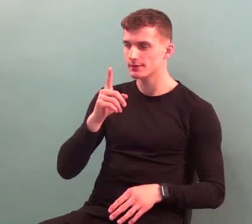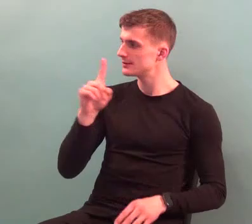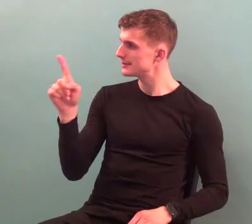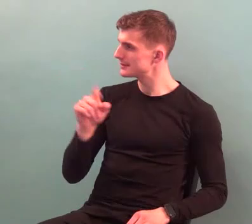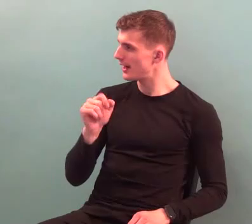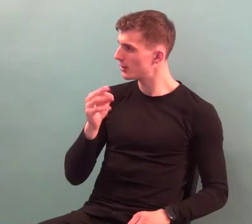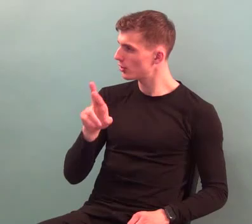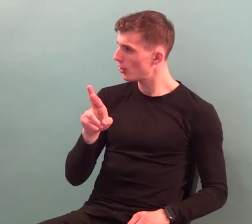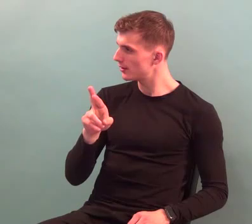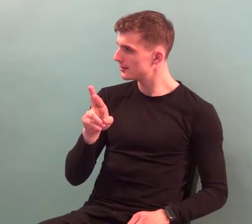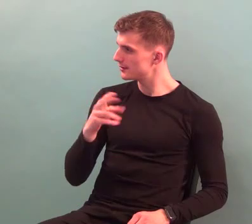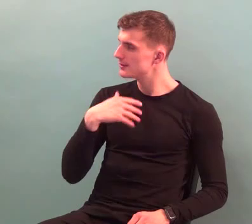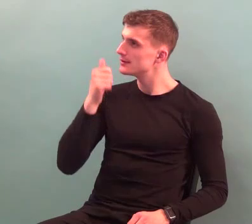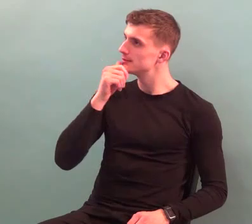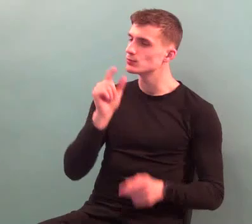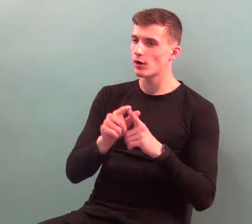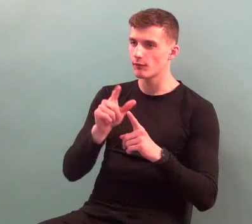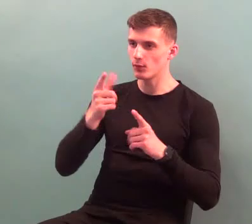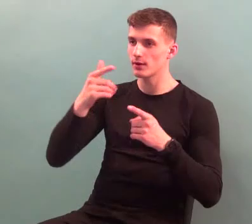Zator, zapomniałem jakie to było słowo.